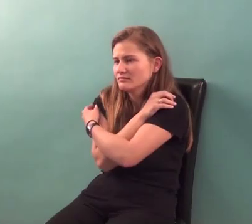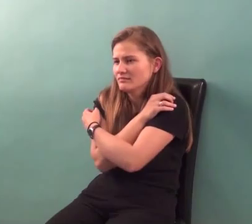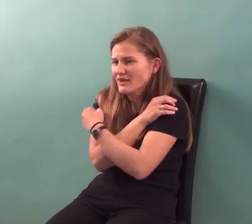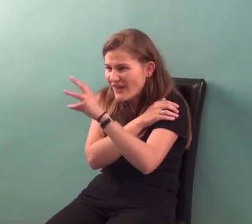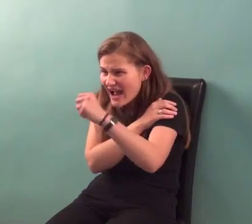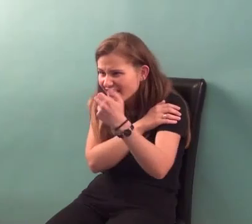Wanna?